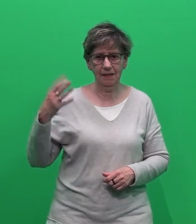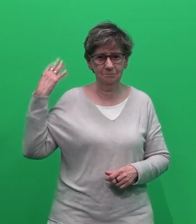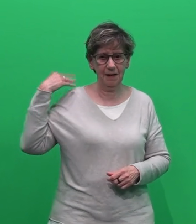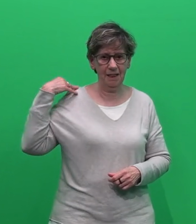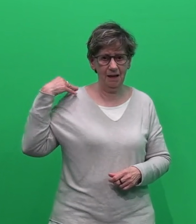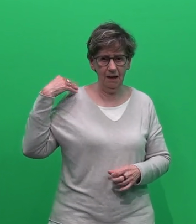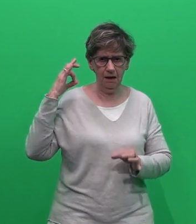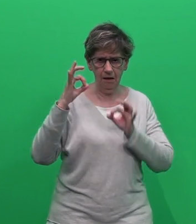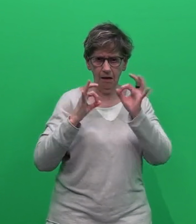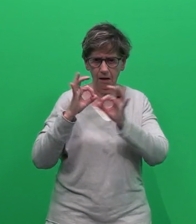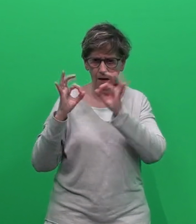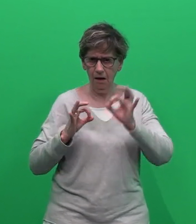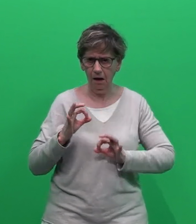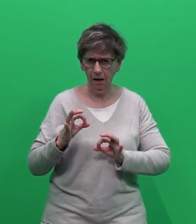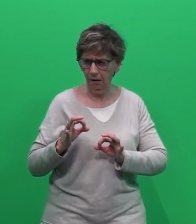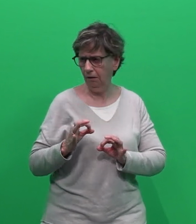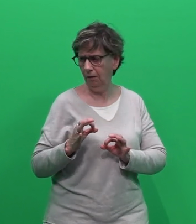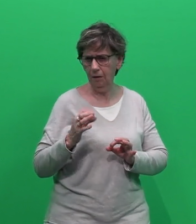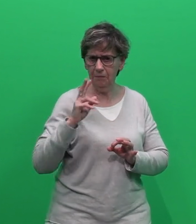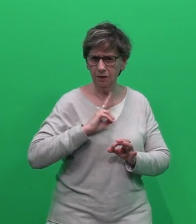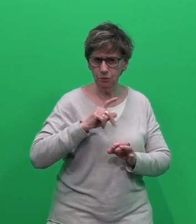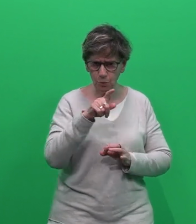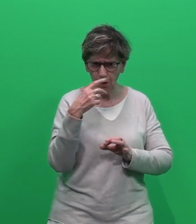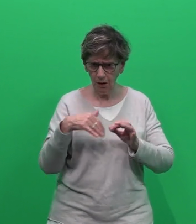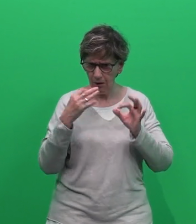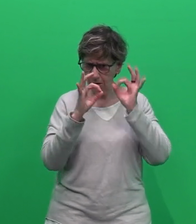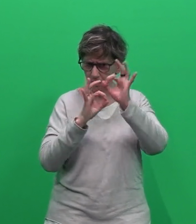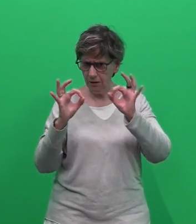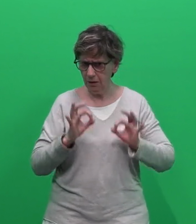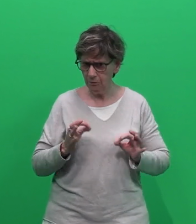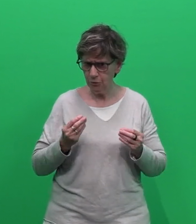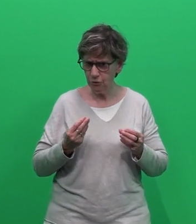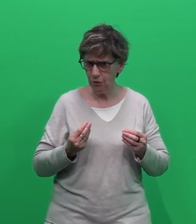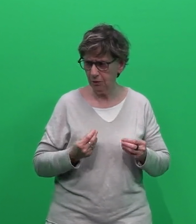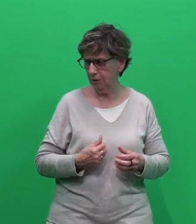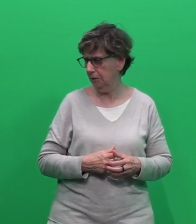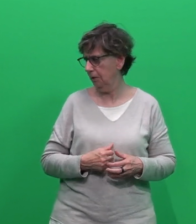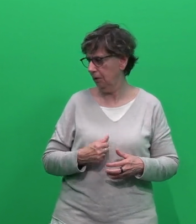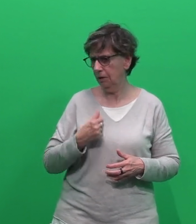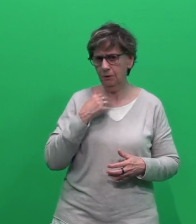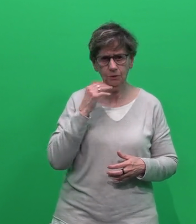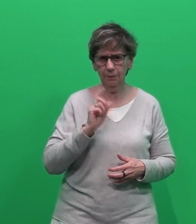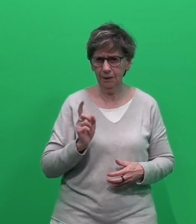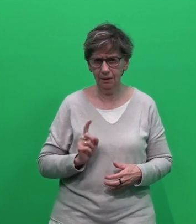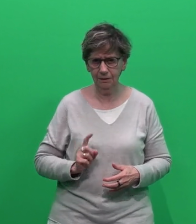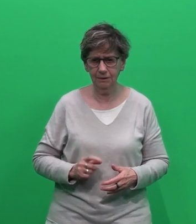Tinc taques a l'esquena, em van dir que tenia moltes taques a l'esquena i jo no ho havia vist, no ho sabia.